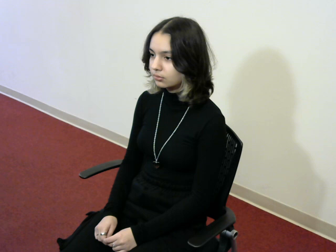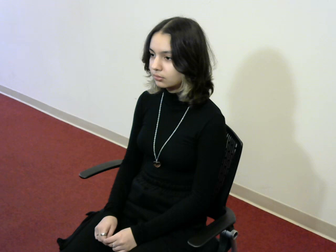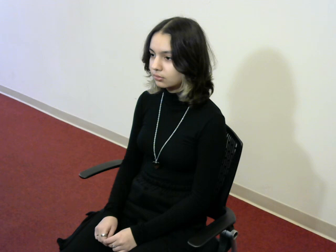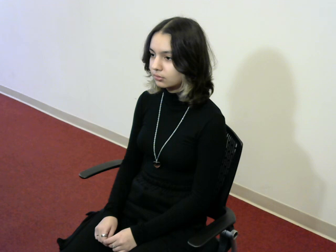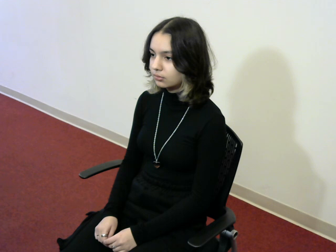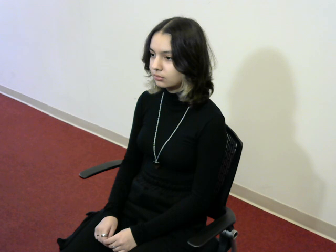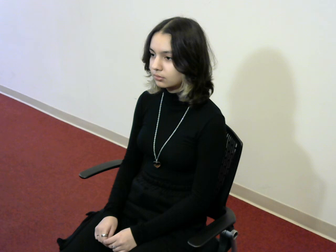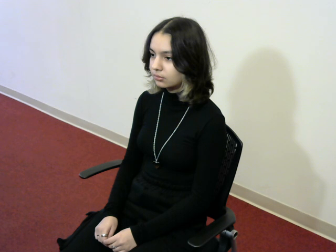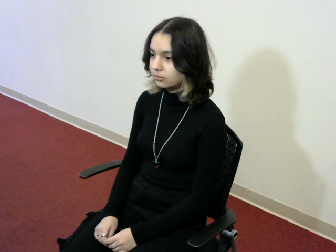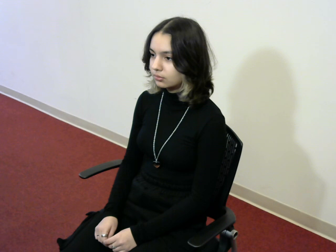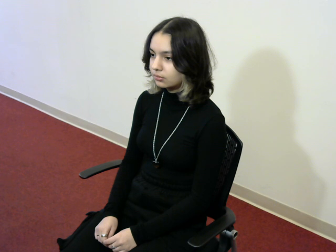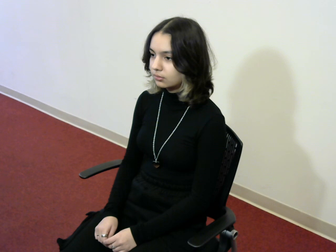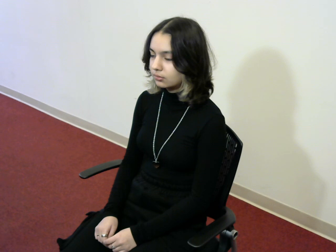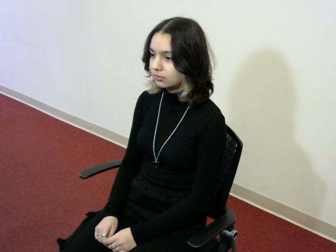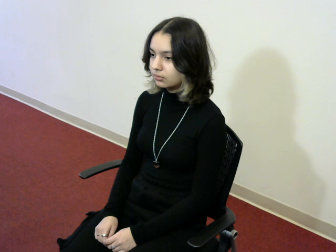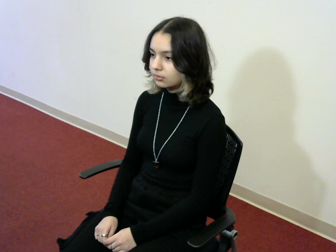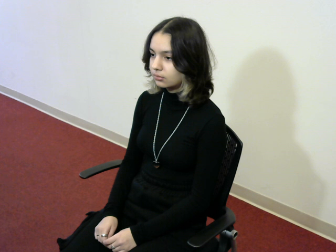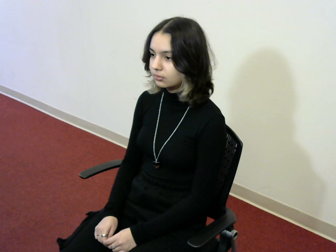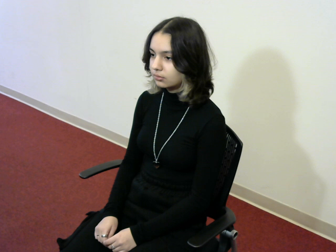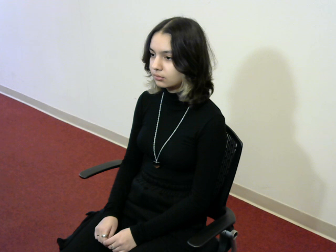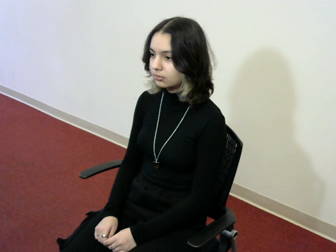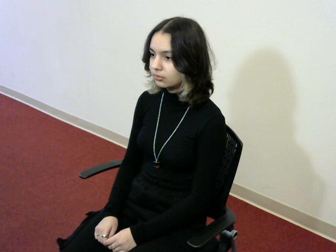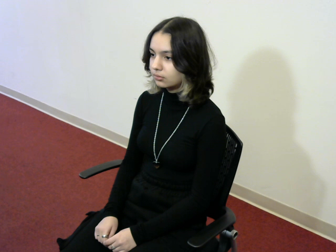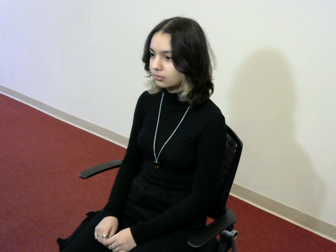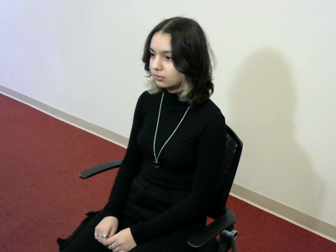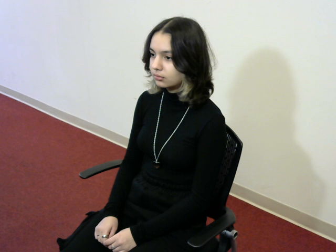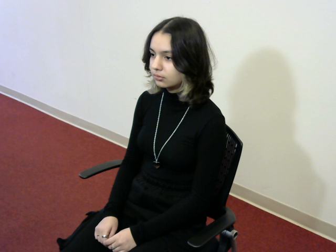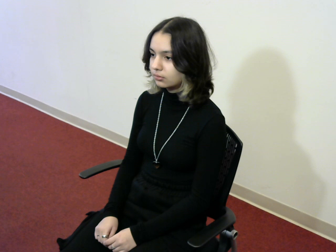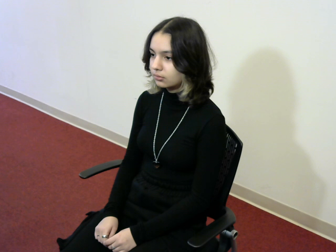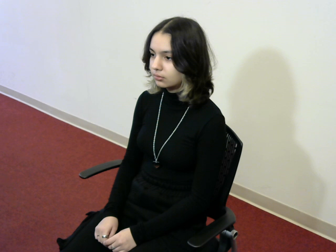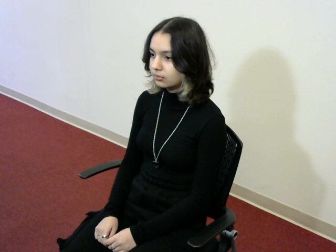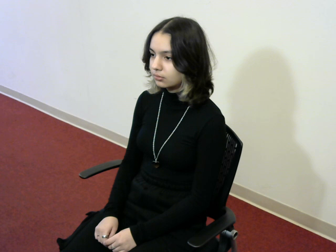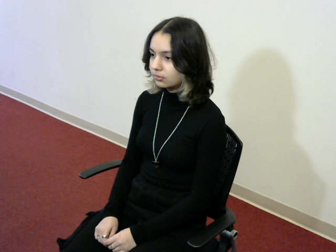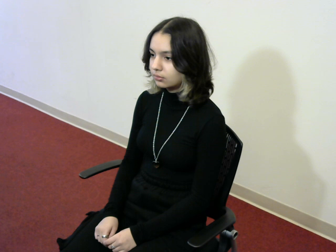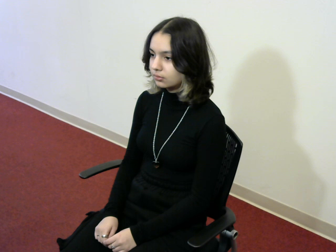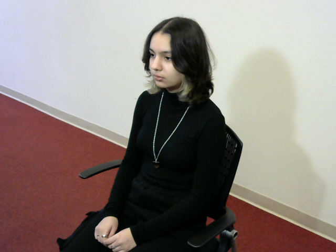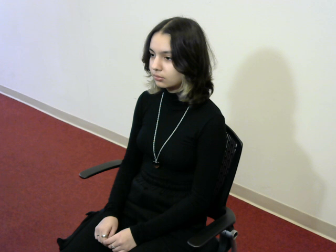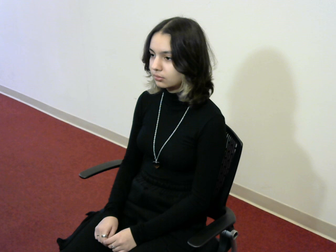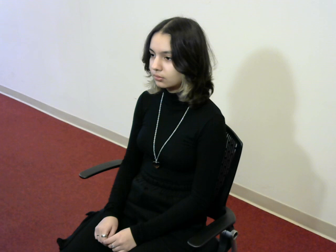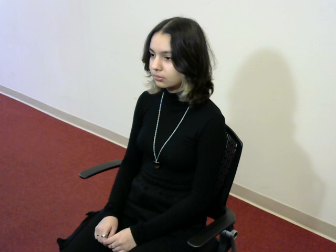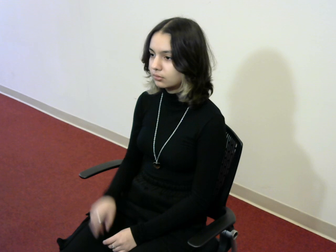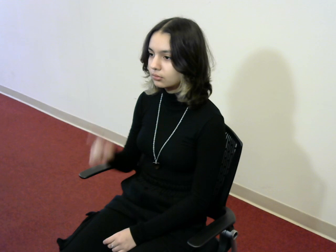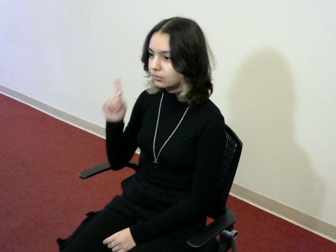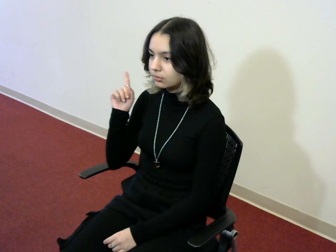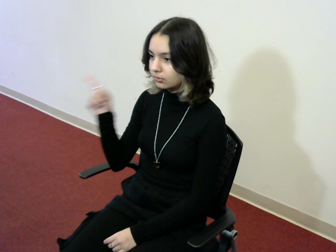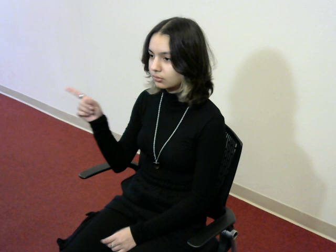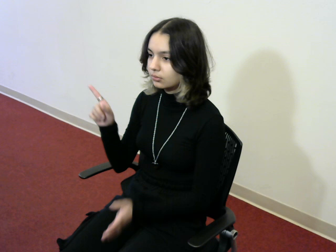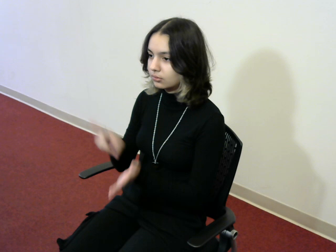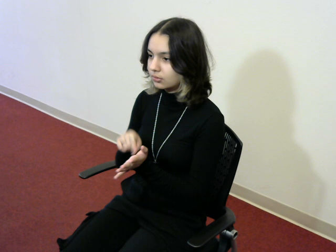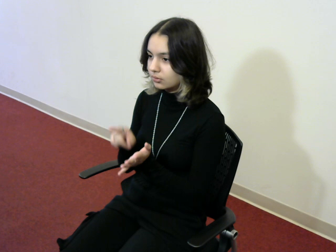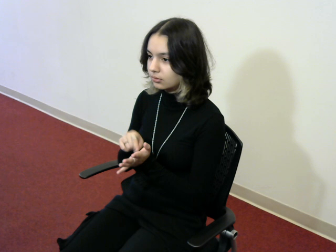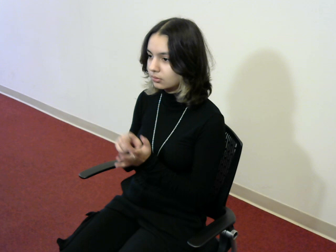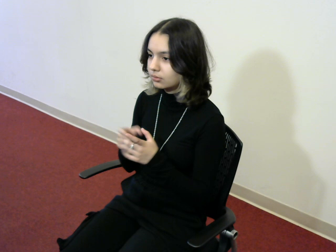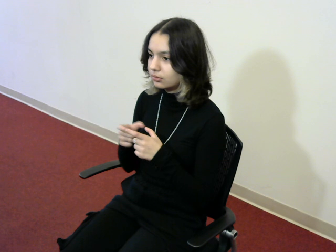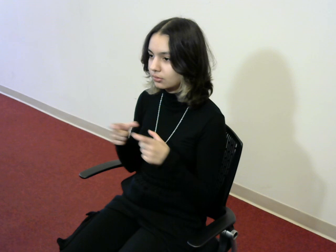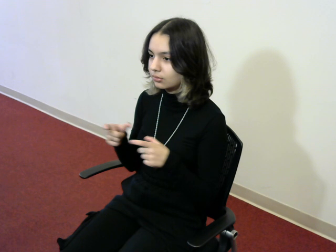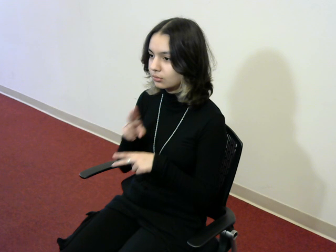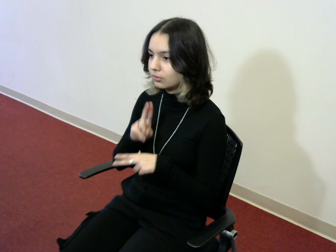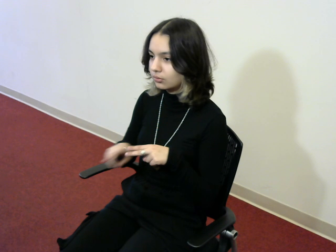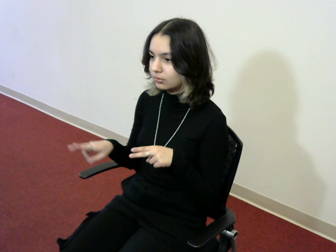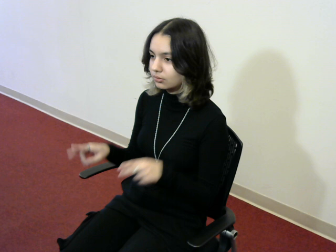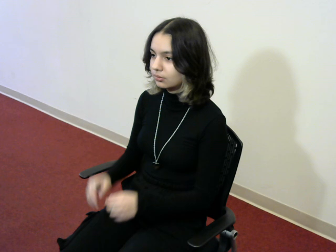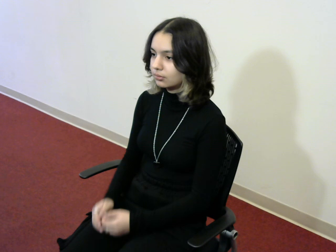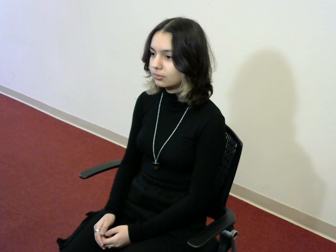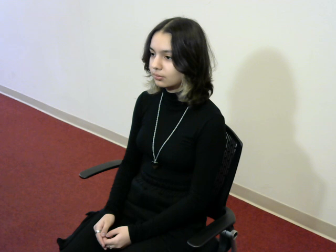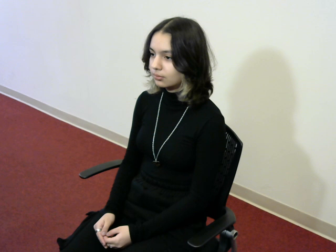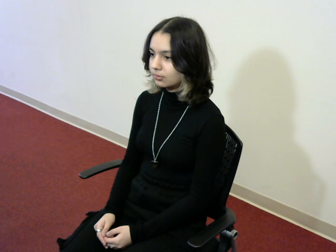O pensiya kartını itirib